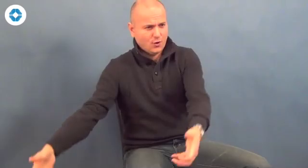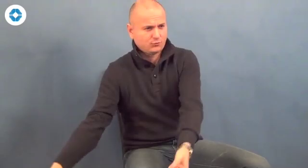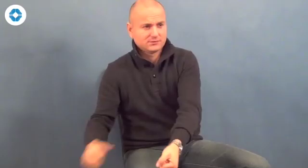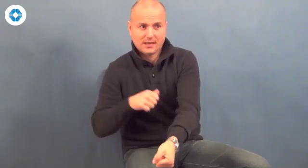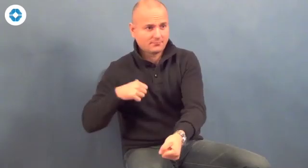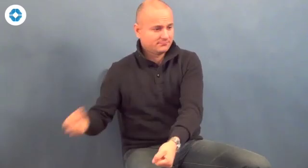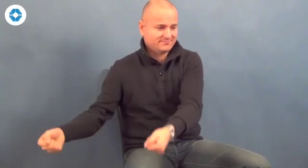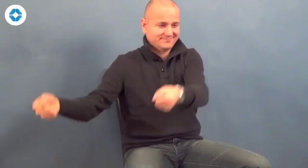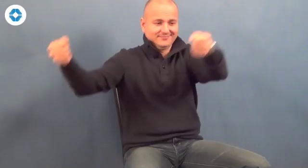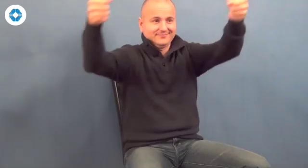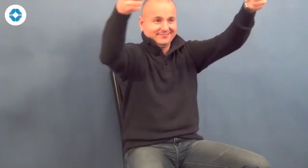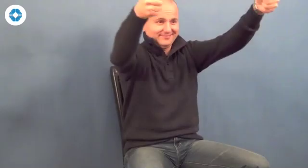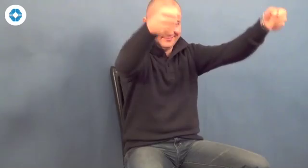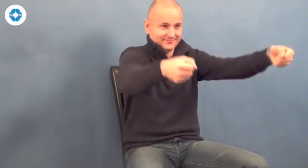Sam postawił kosz na rowerze.